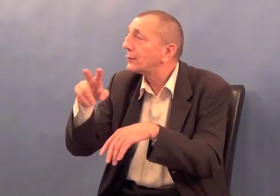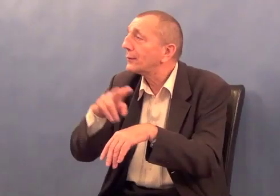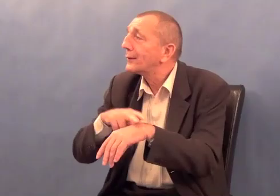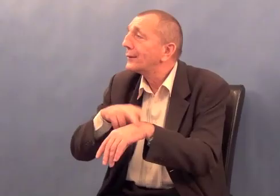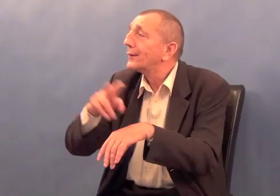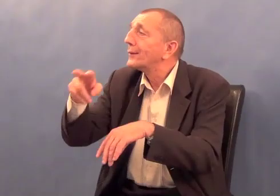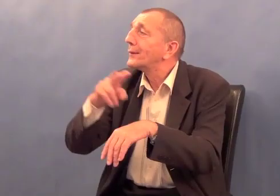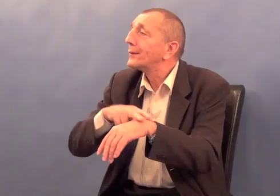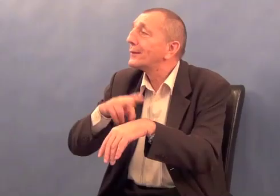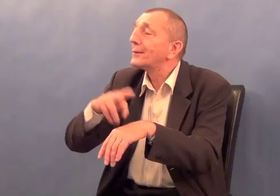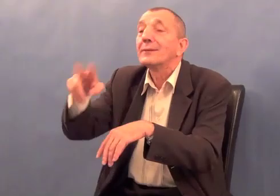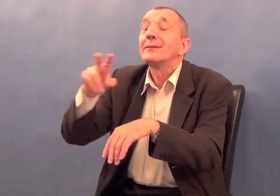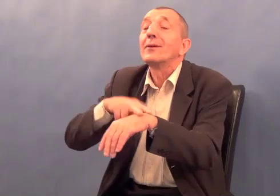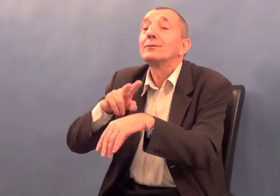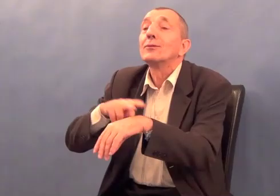O której, o której, o której?